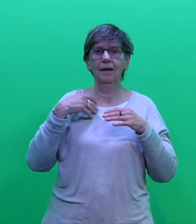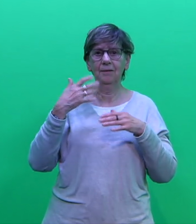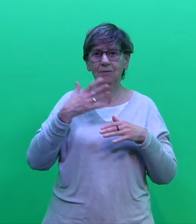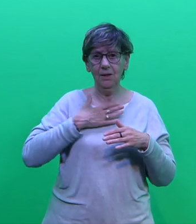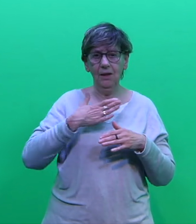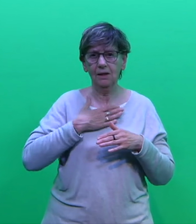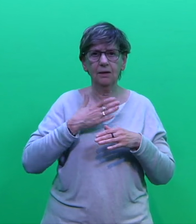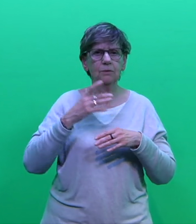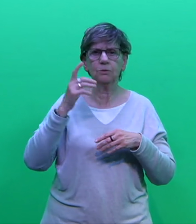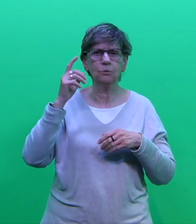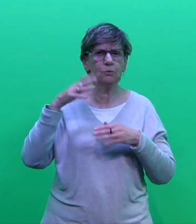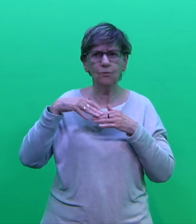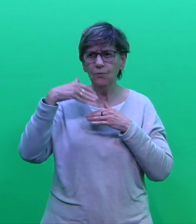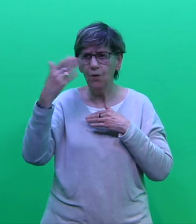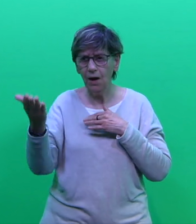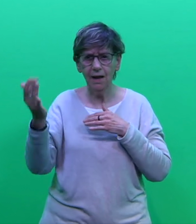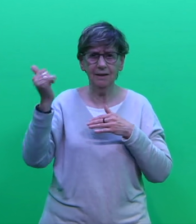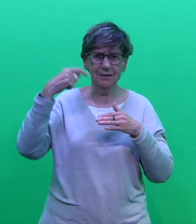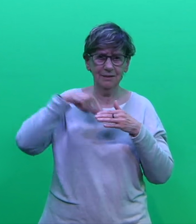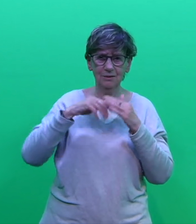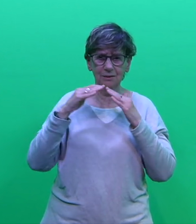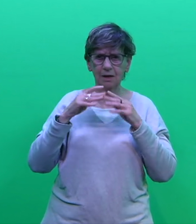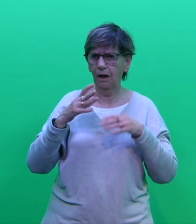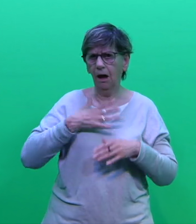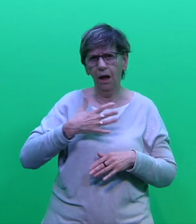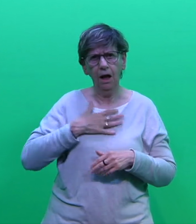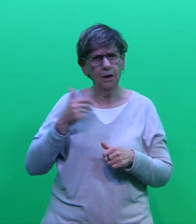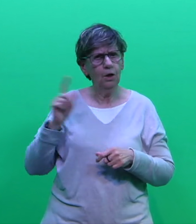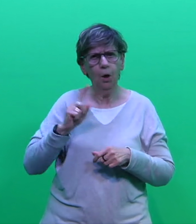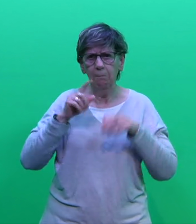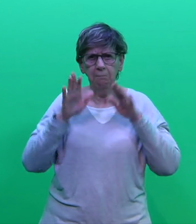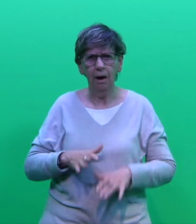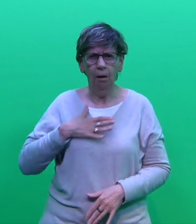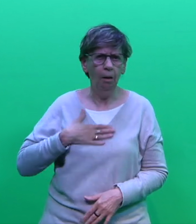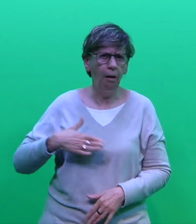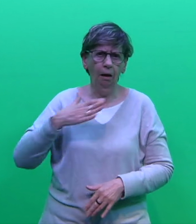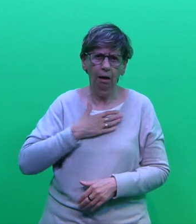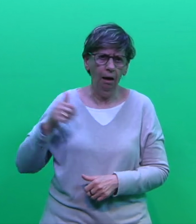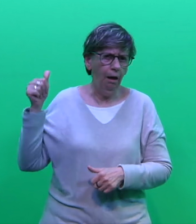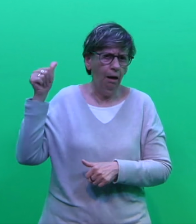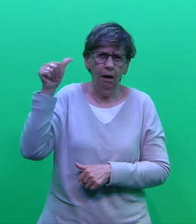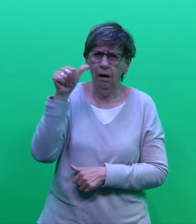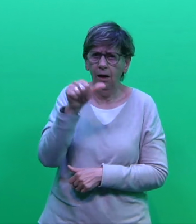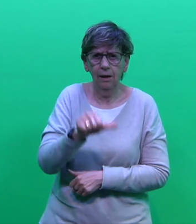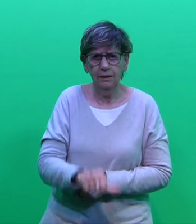Tusso dins i fora de casa, tusso sense parar, tot el dia.